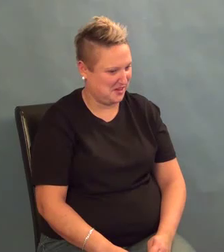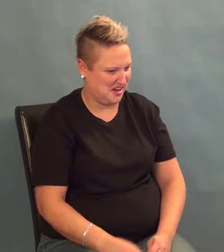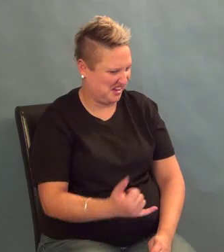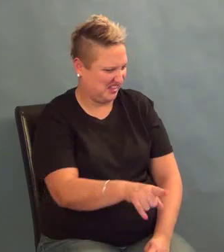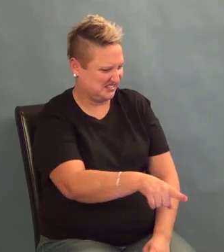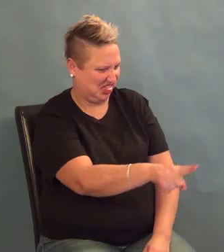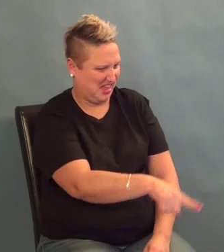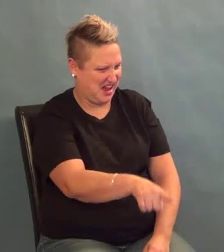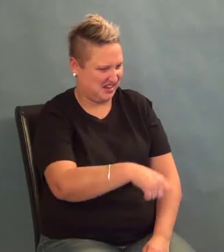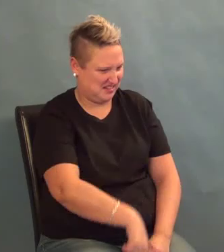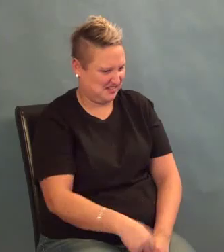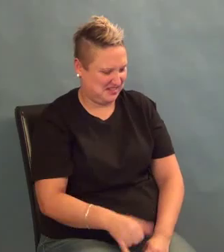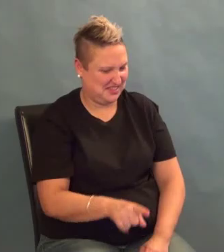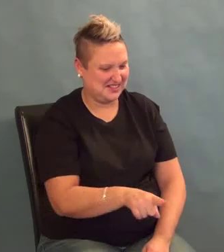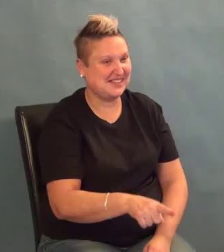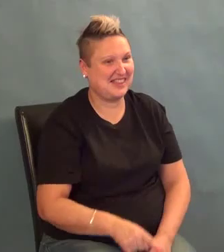Ten okrągły znak jest inny.